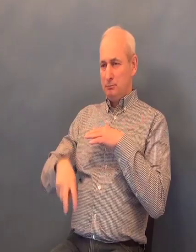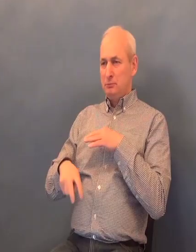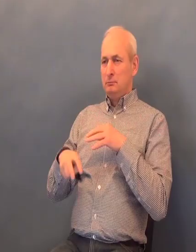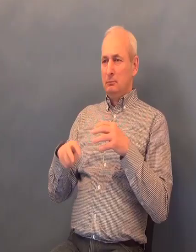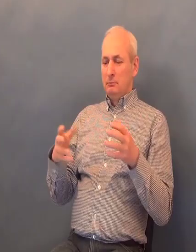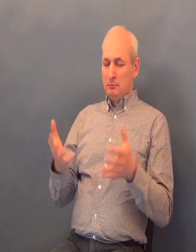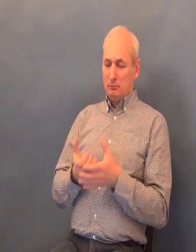Chłopiec zbiera odłamki szkła, jest smutny.